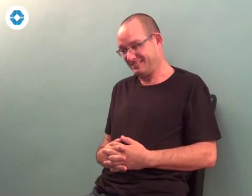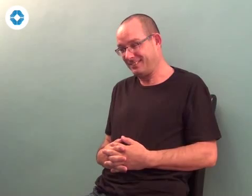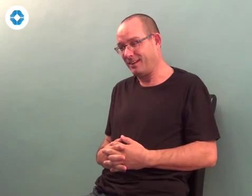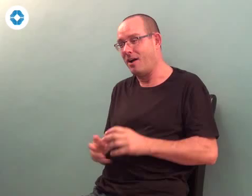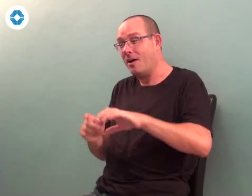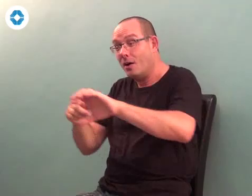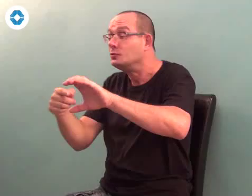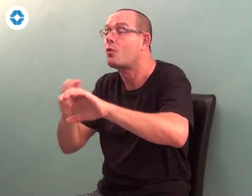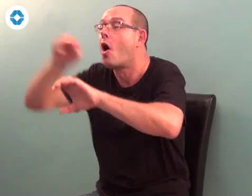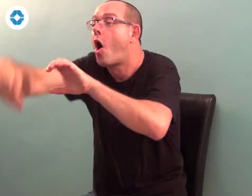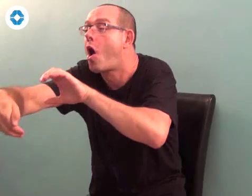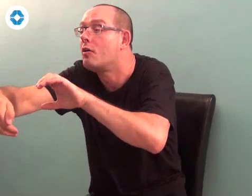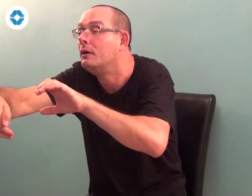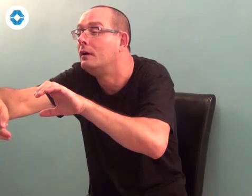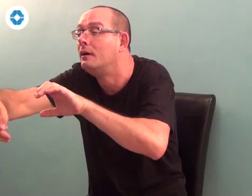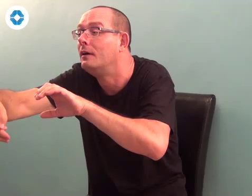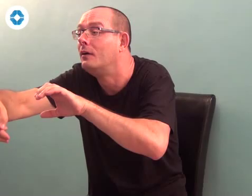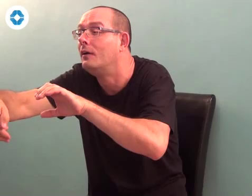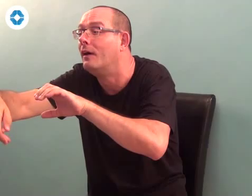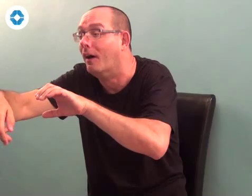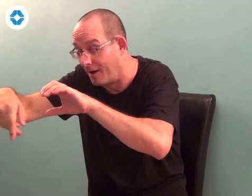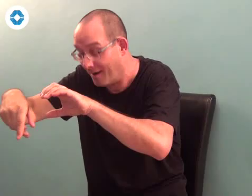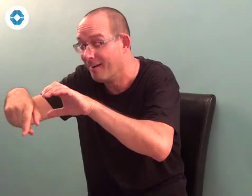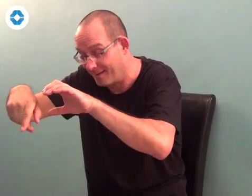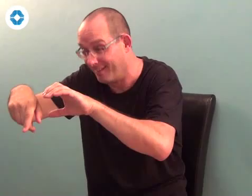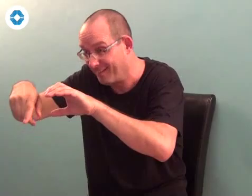One były za powalonym pniem.